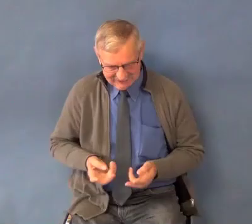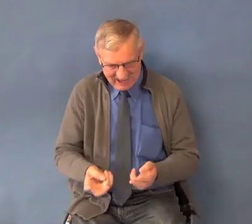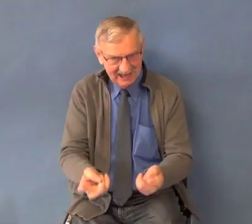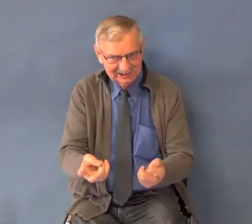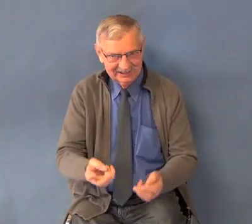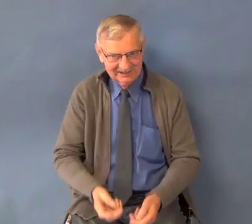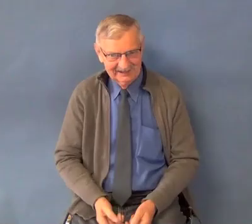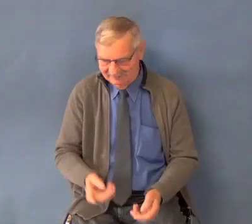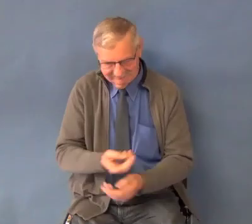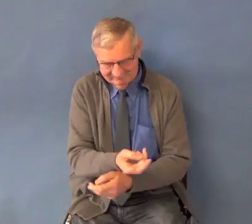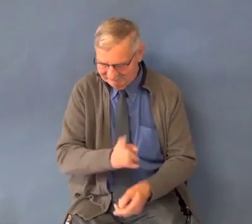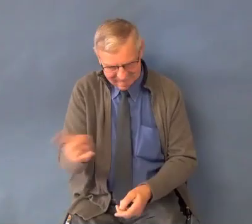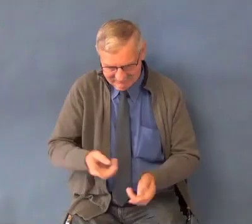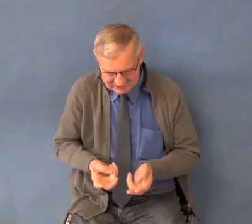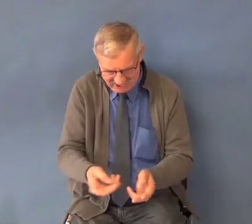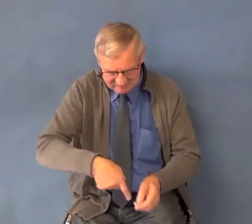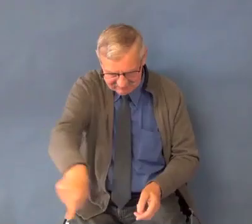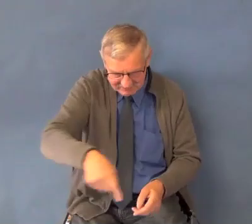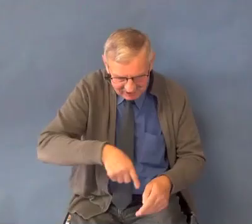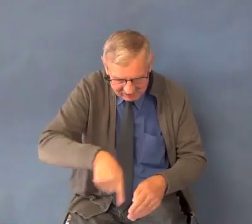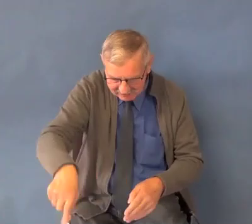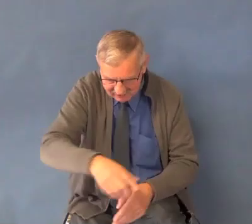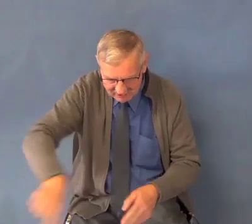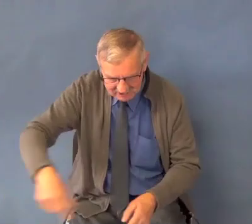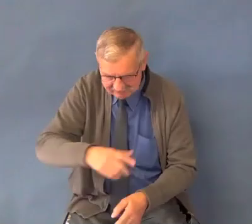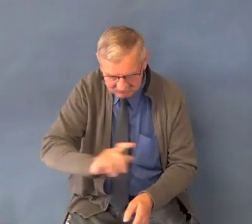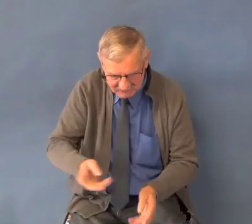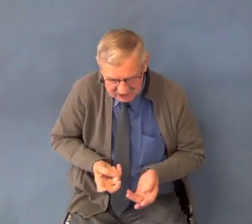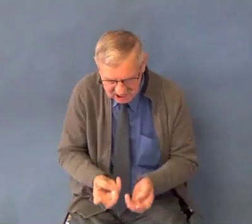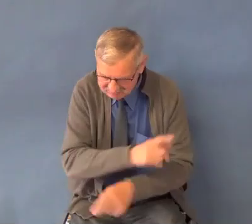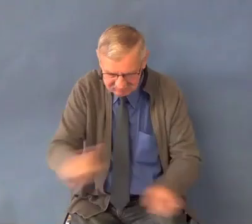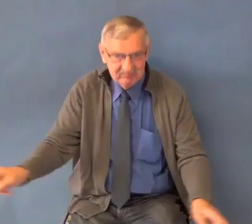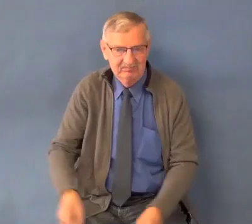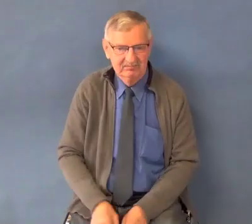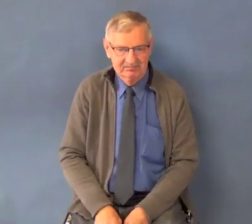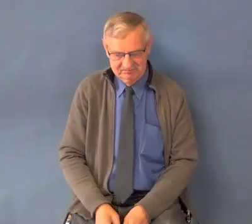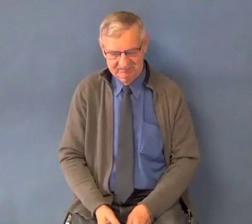Dwie szyny, jedna obok drugiej, nie przecinają się, i tego nie wolno.